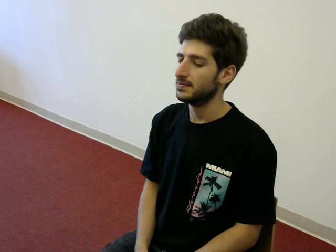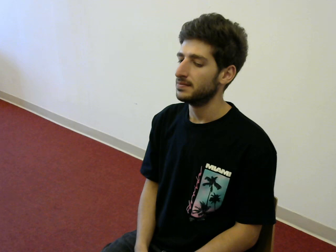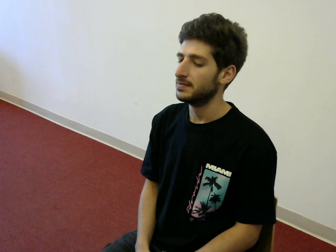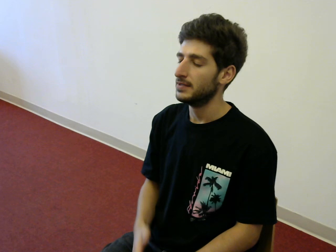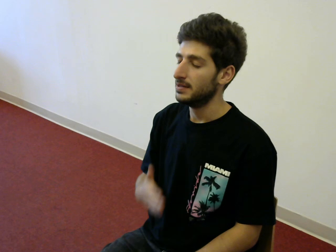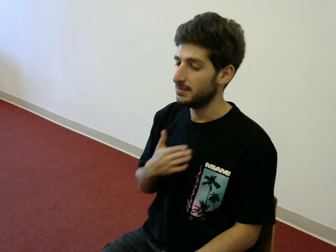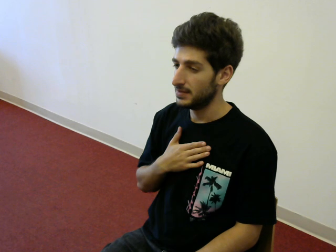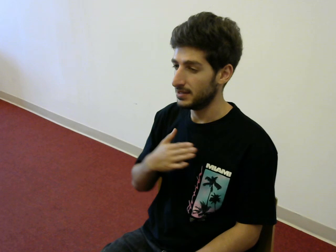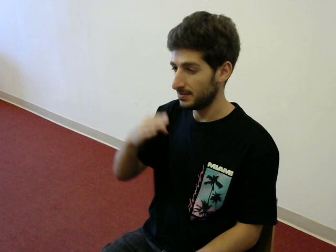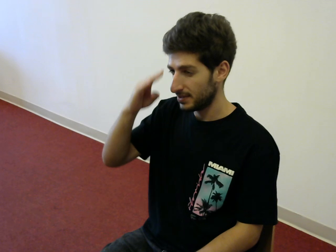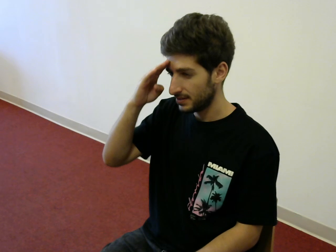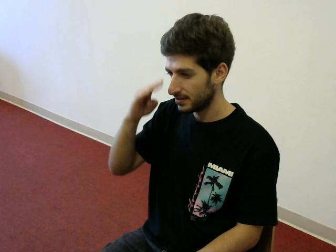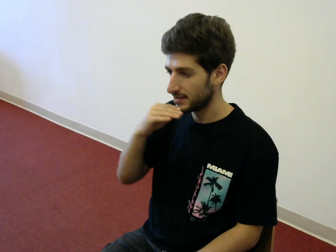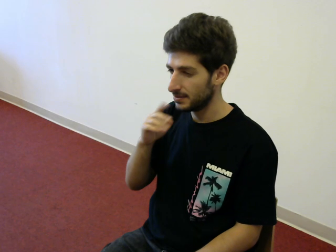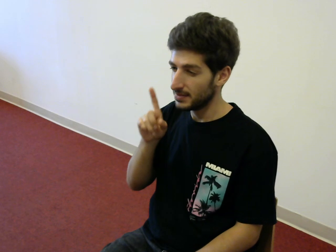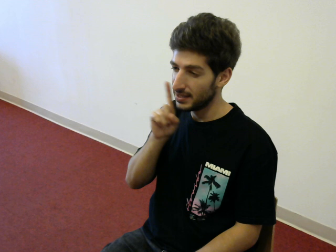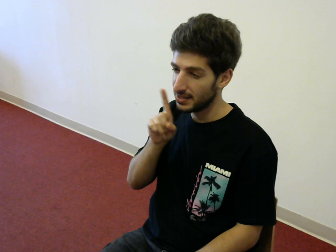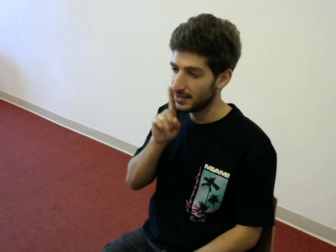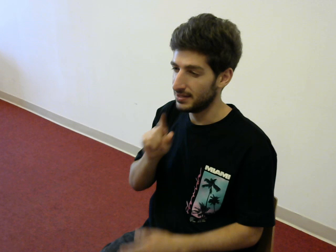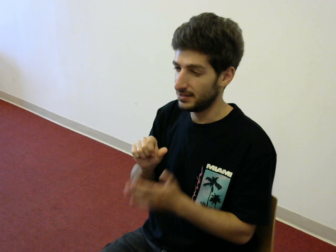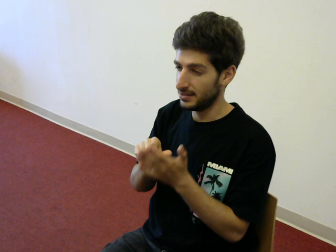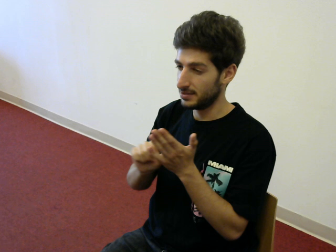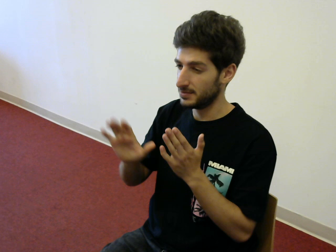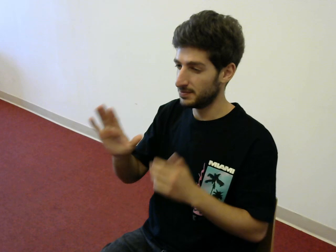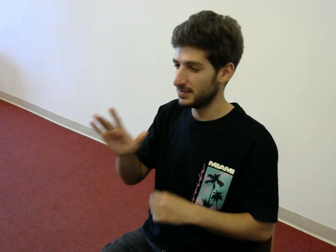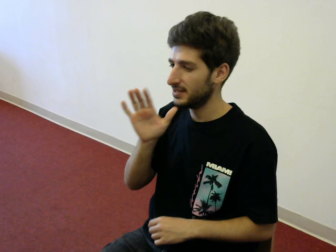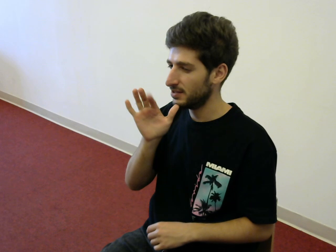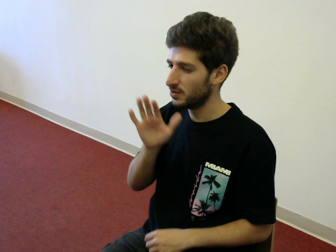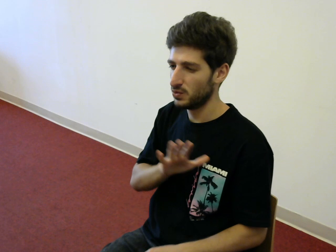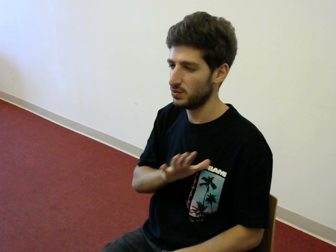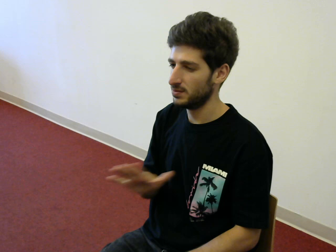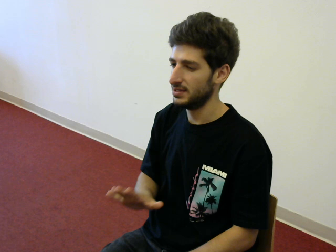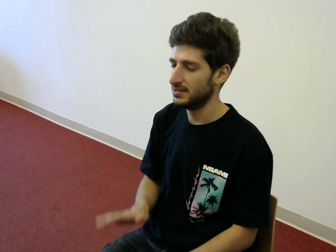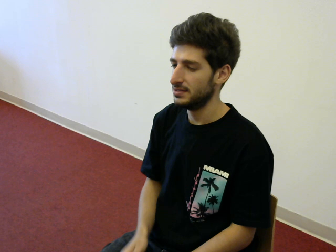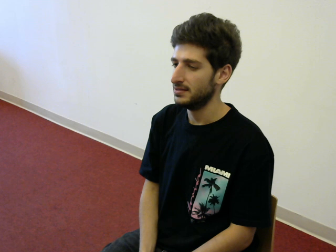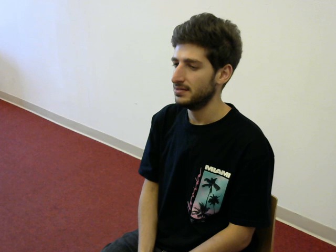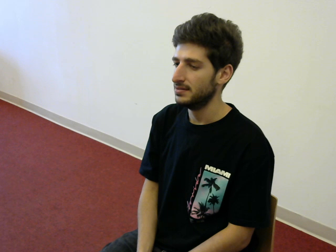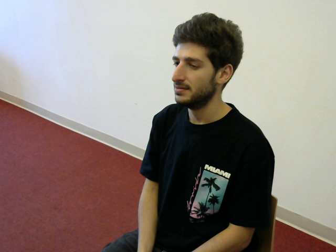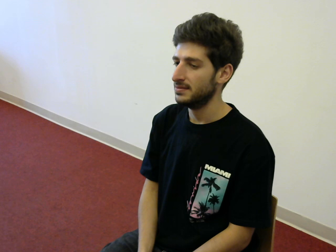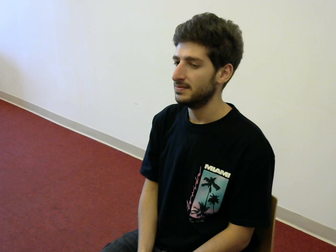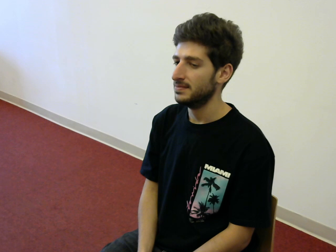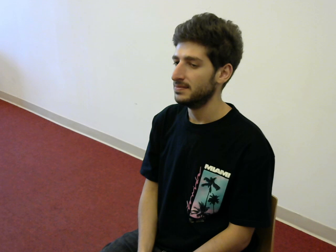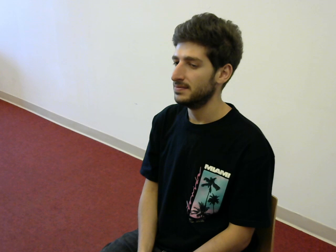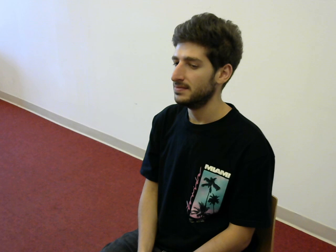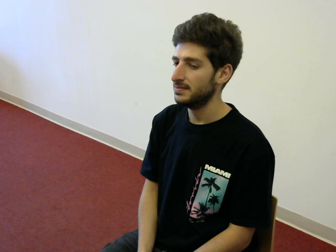Mənim atamın hələ 65 yaşı olmayıb